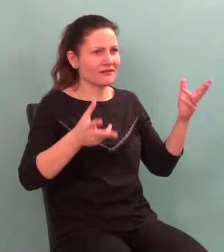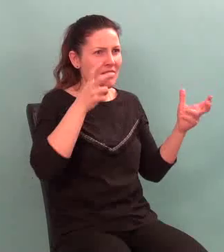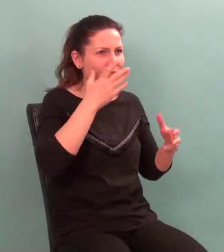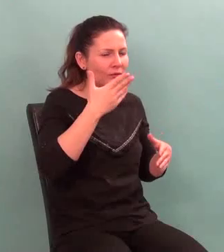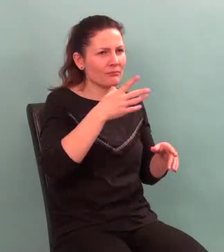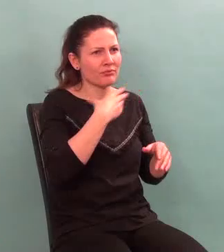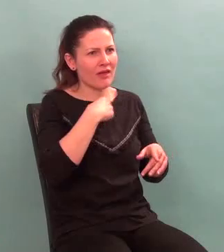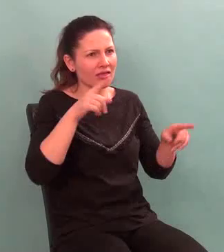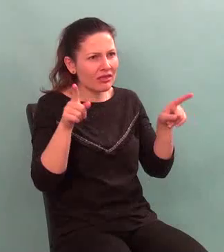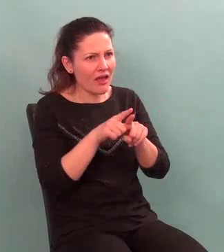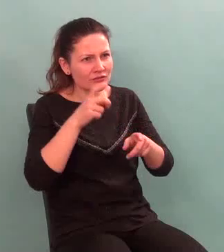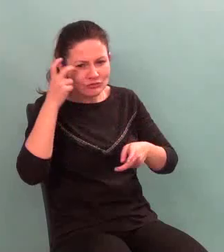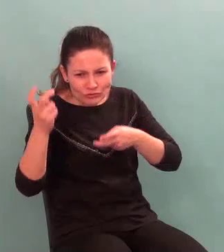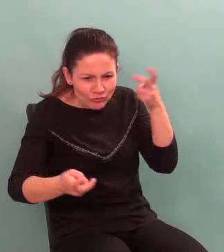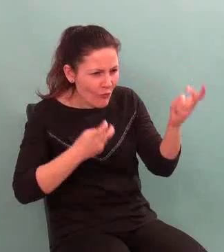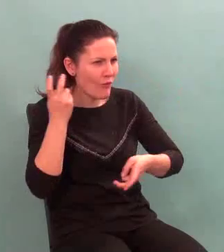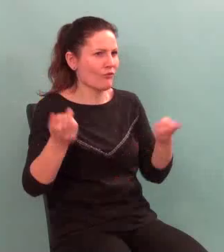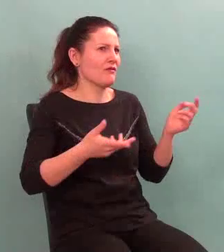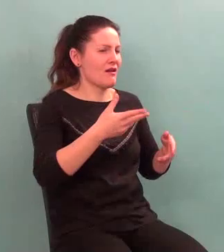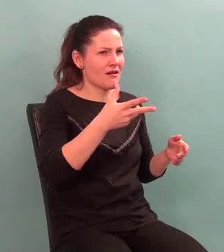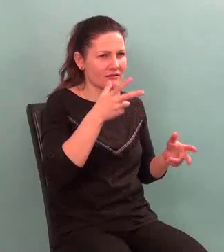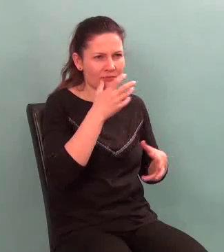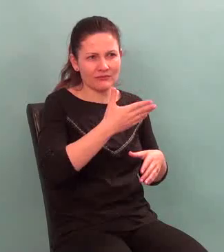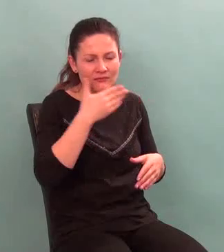Pies też szuka, a żaby wciąż nie ma.